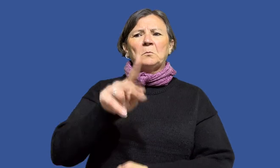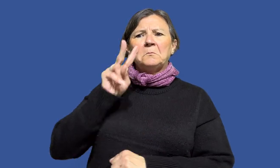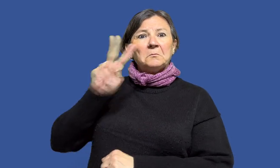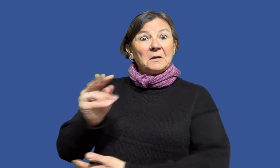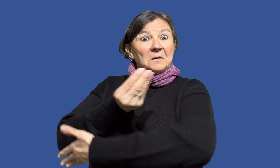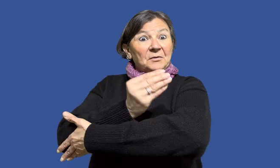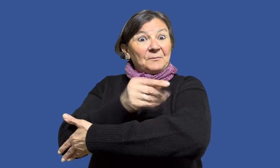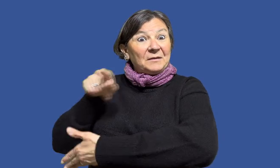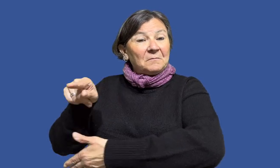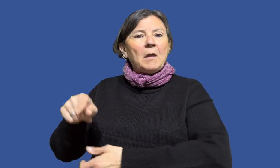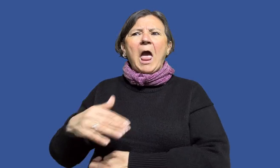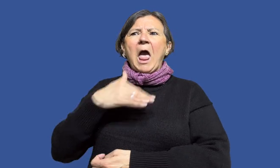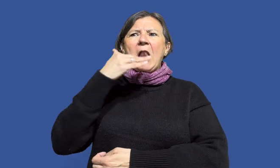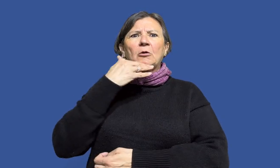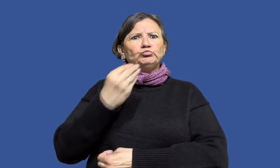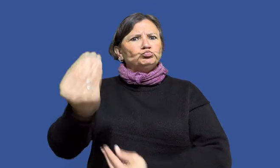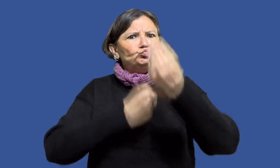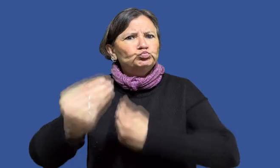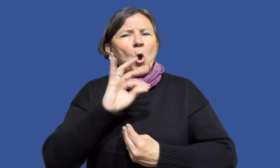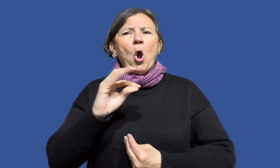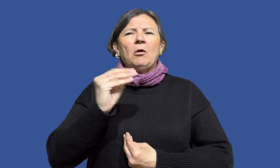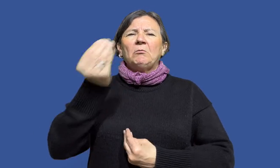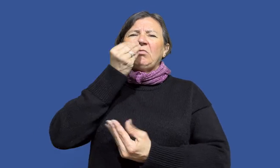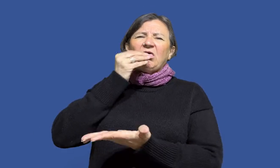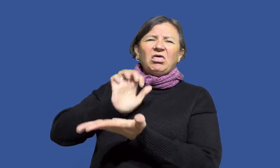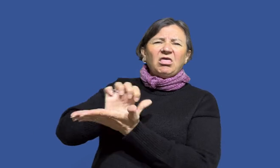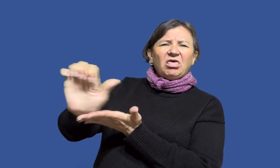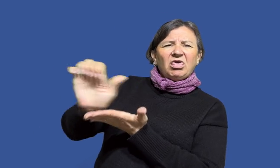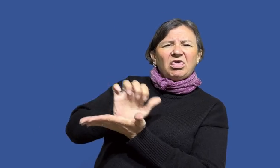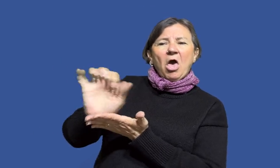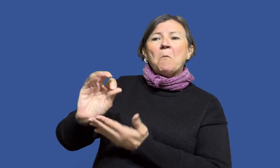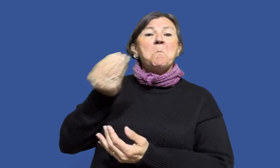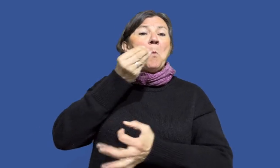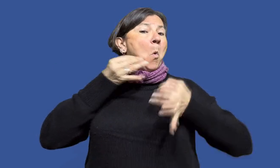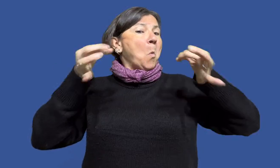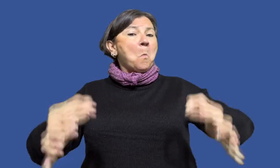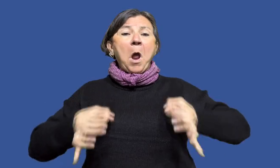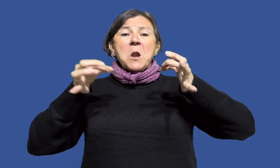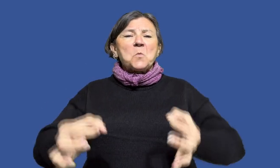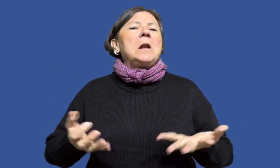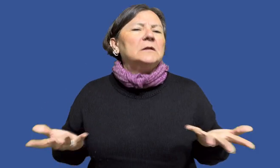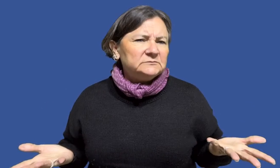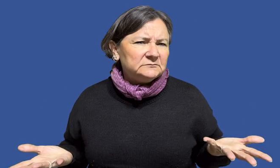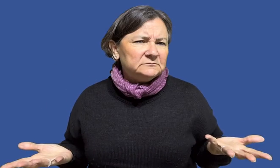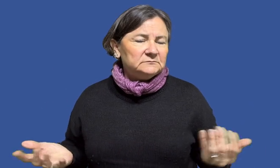Li ha canviat la gana al nadó? Menja més, no vol menjar o menja com sempre?